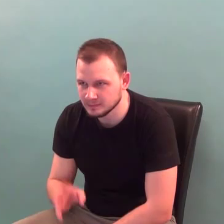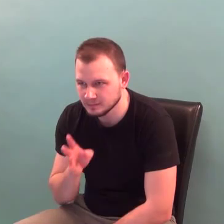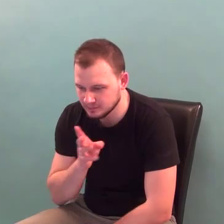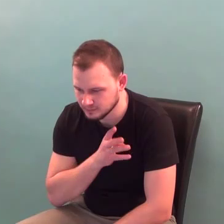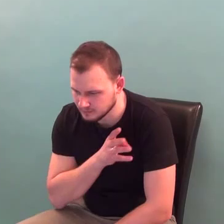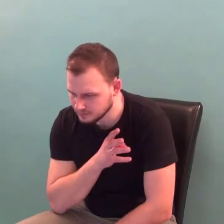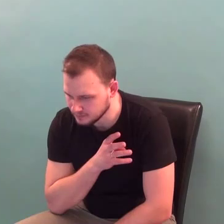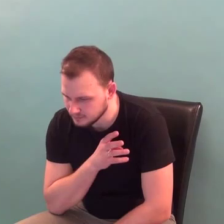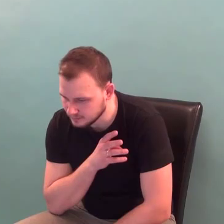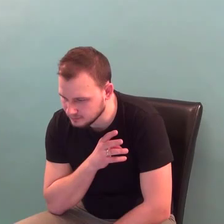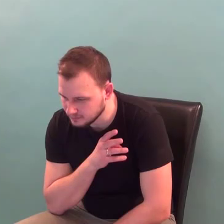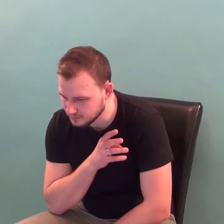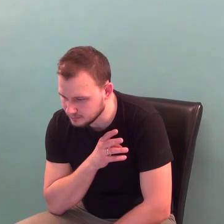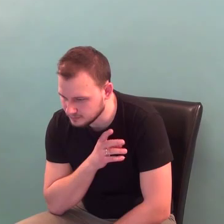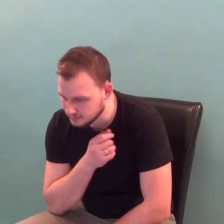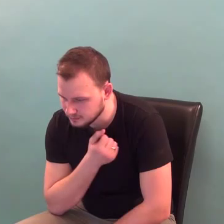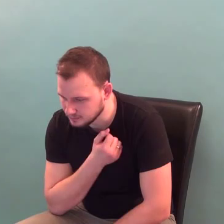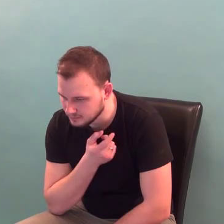Dziewiętnastego pracuję.